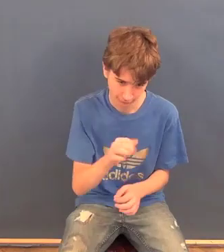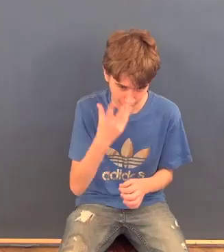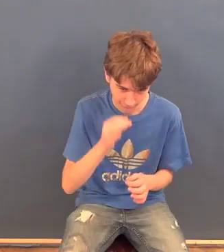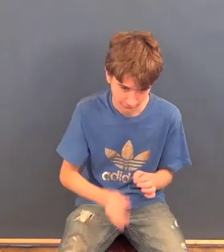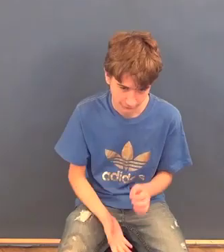Nie może dokładnie.